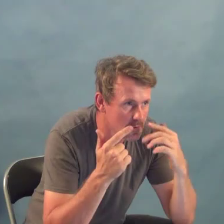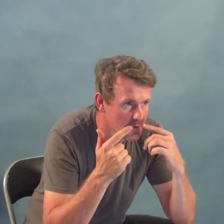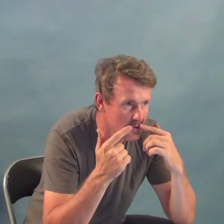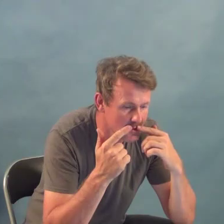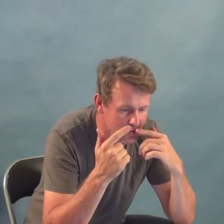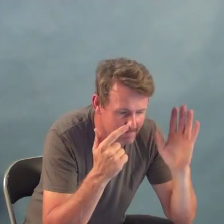Eh!